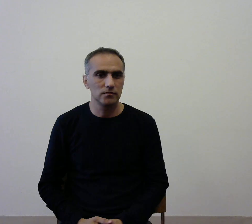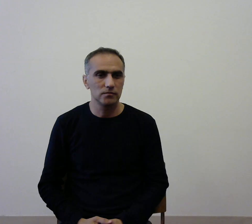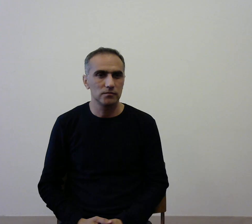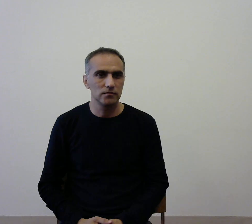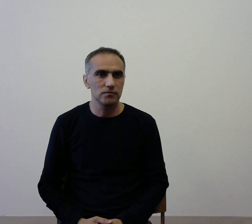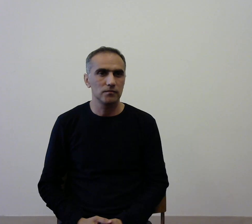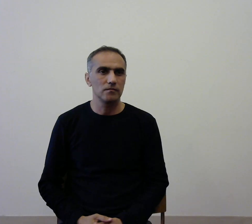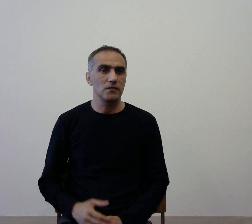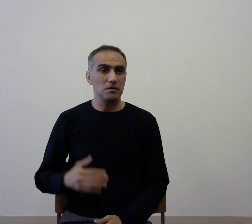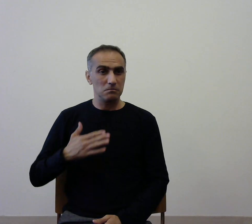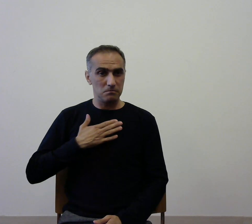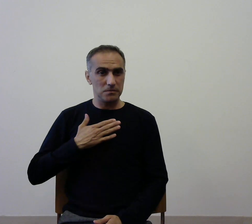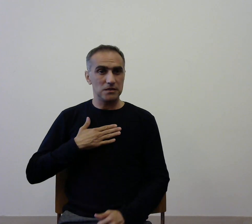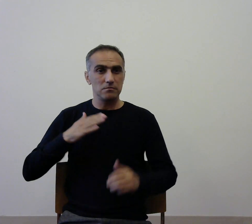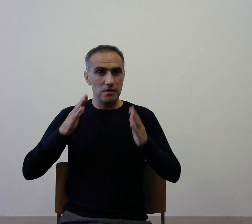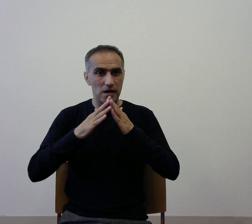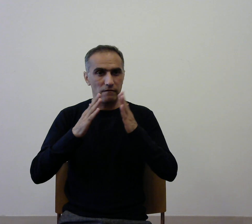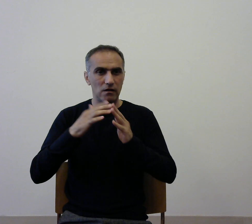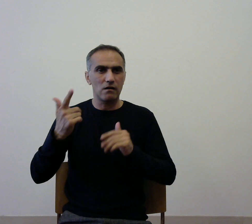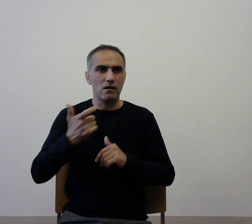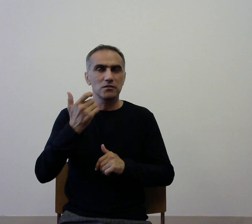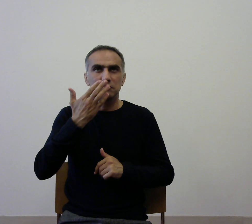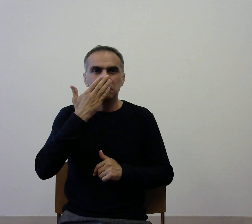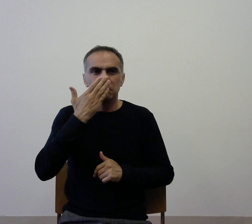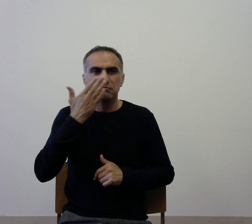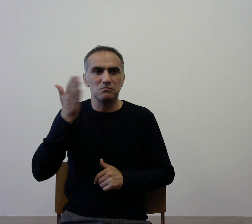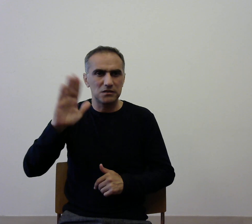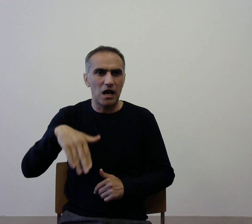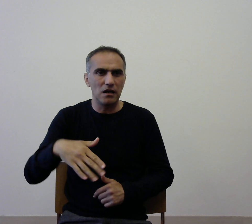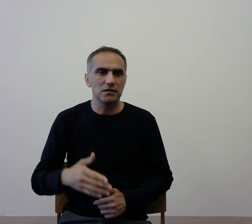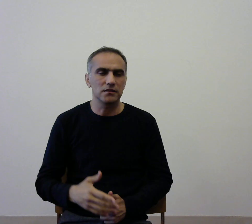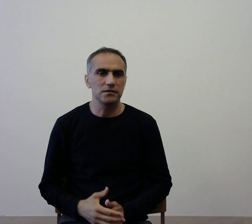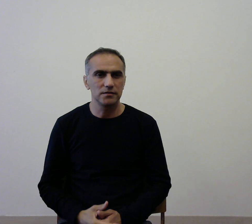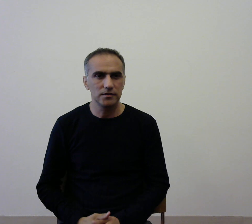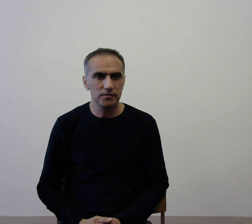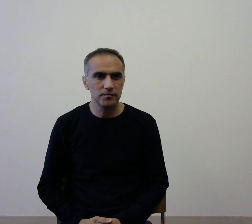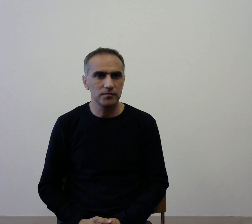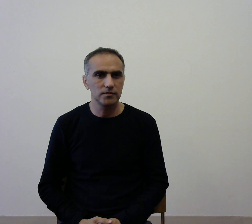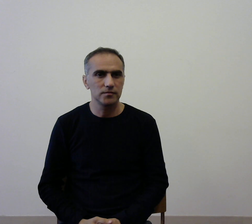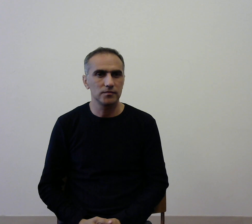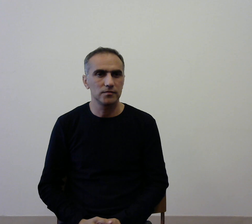Bizim evdən qaz iyi gəlir